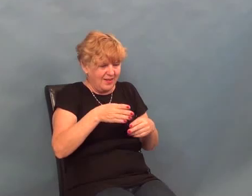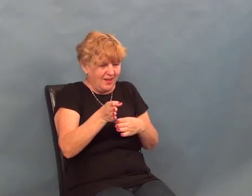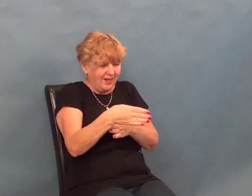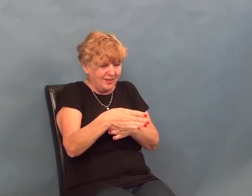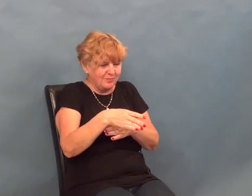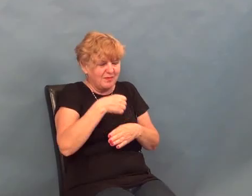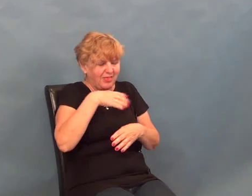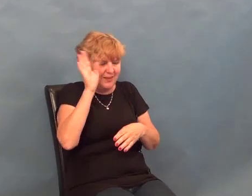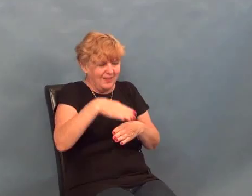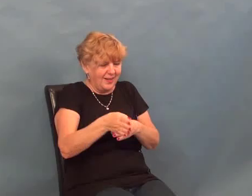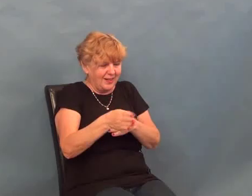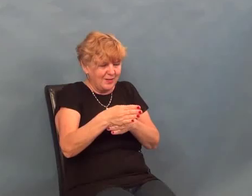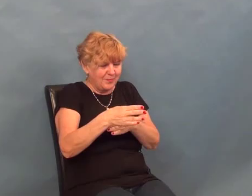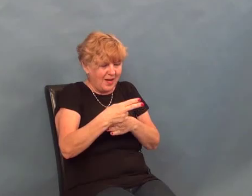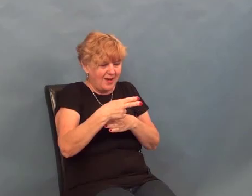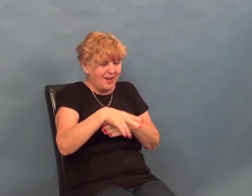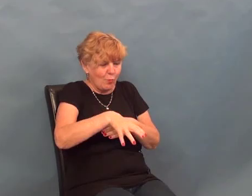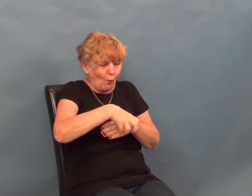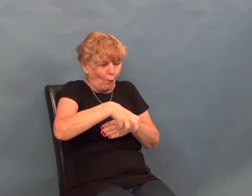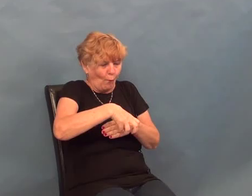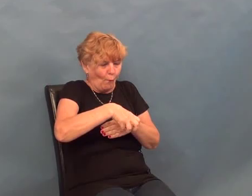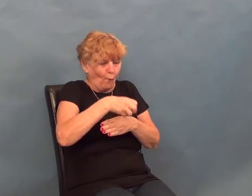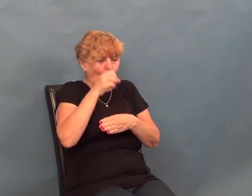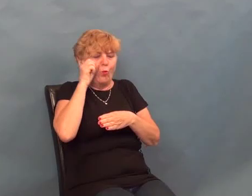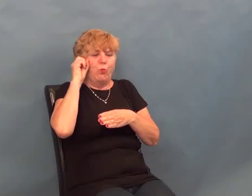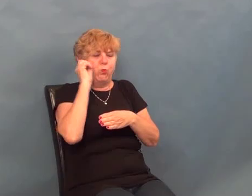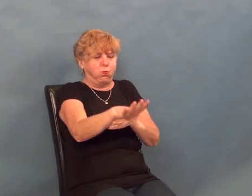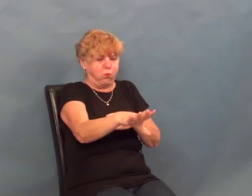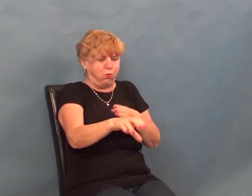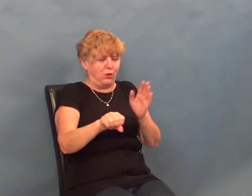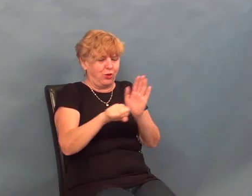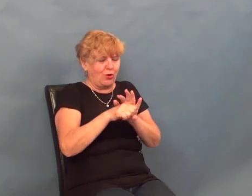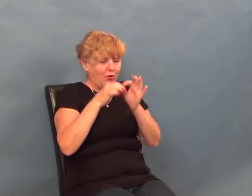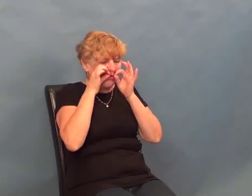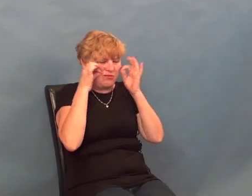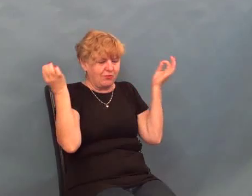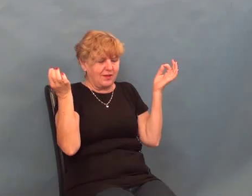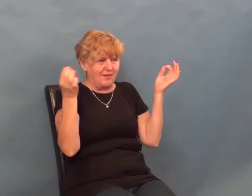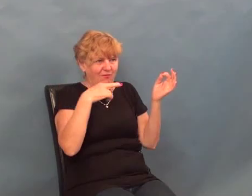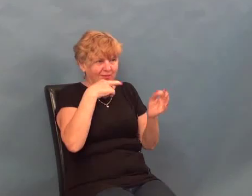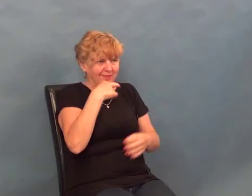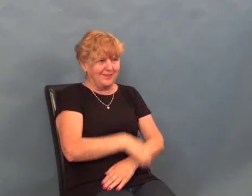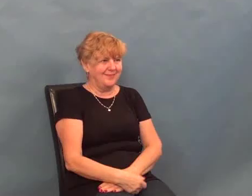Ryba nabiera wody do pyszczka i wypluwa ją na kota.